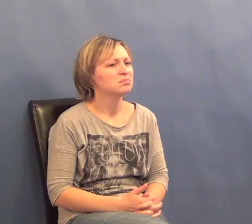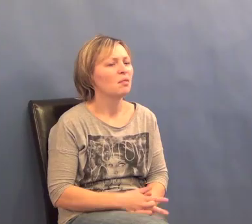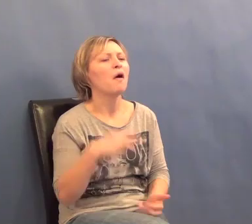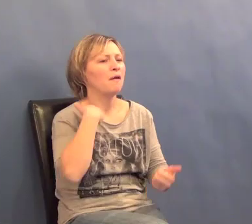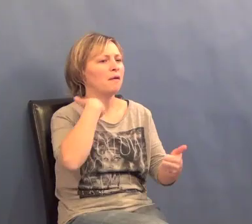Ja.